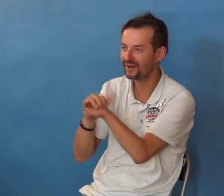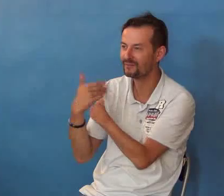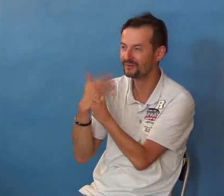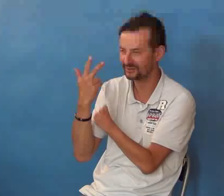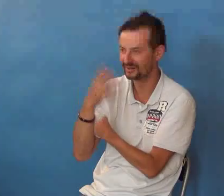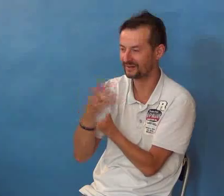Daje im.